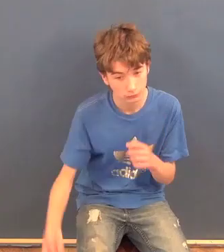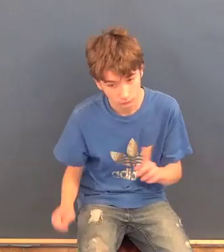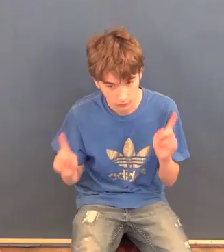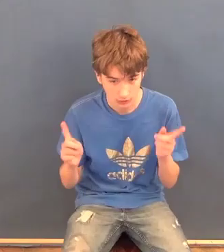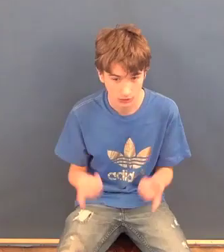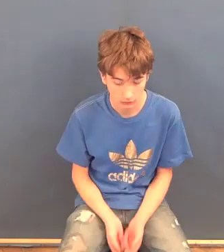Uwaga!